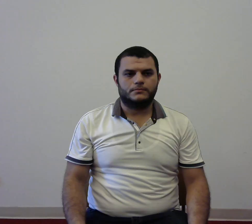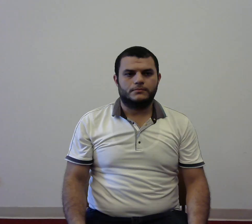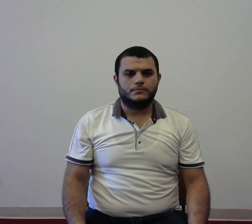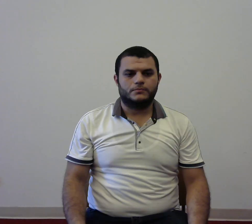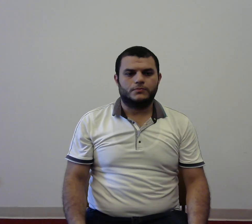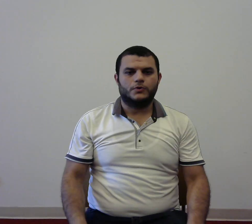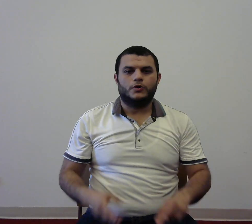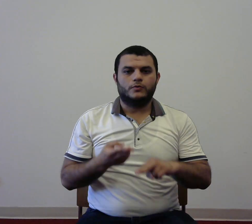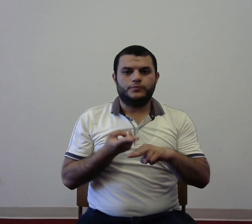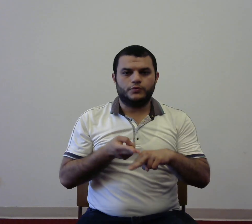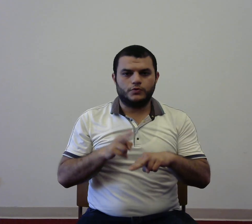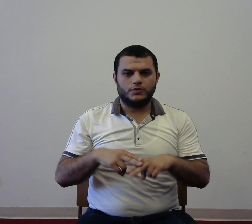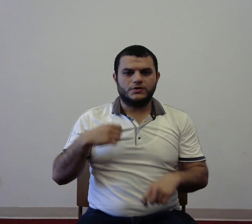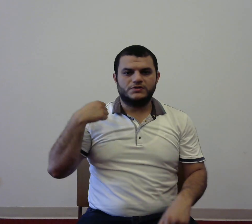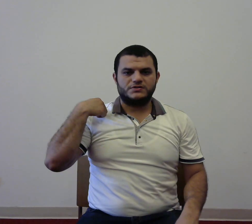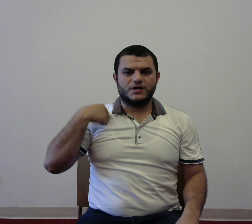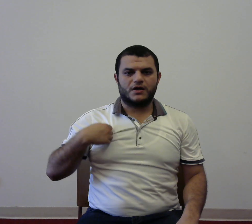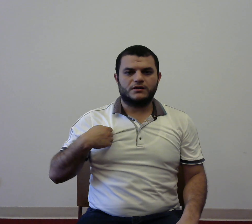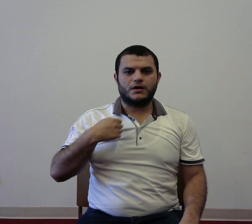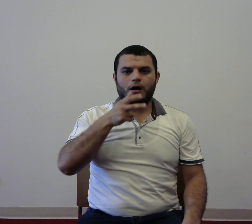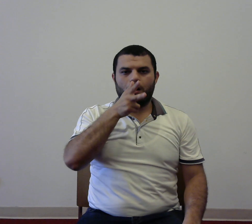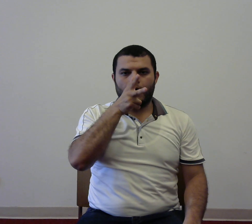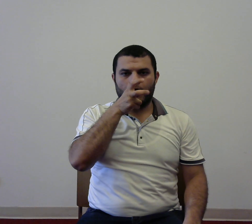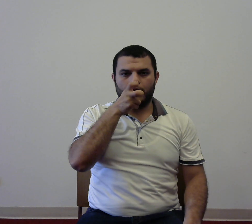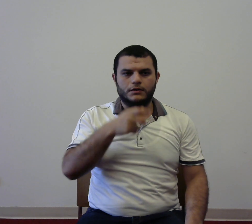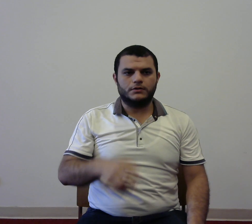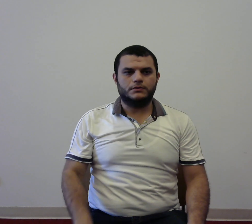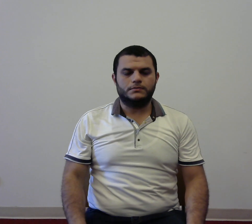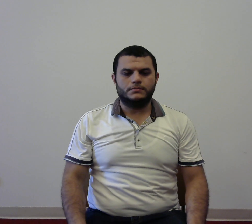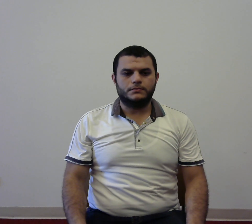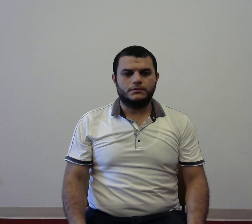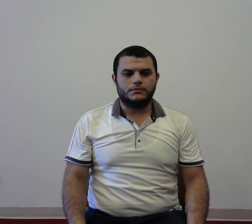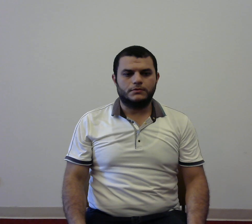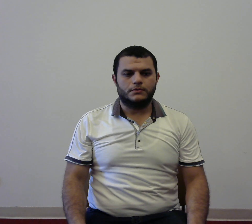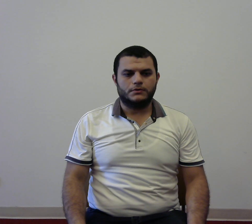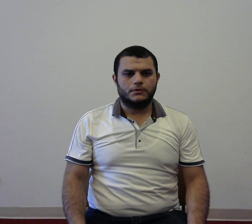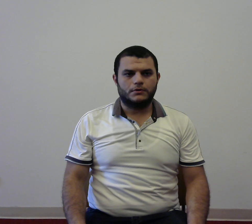Bu çanta ağırdır